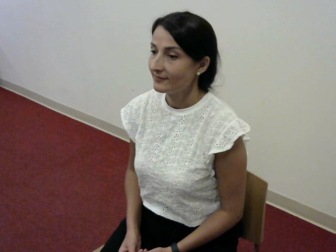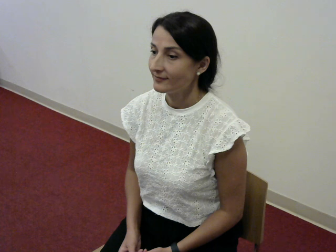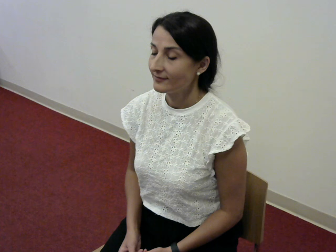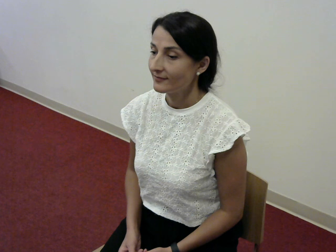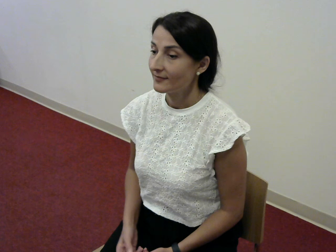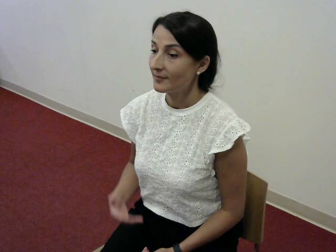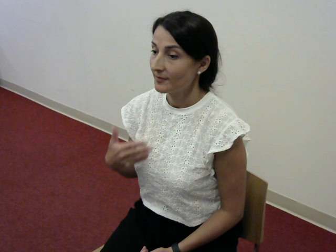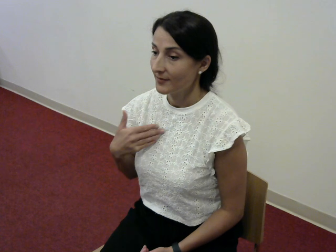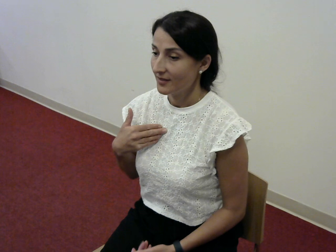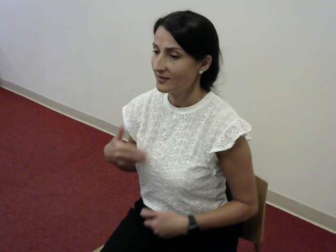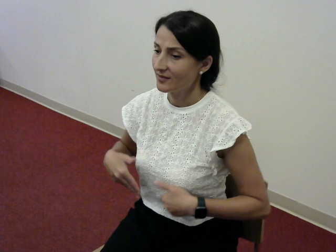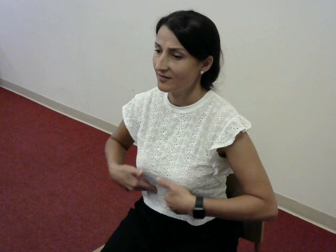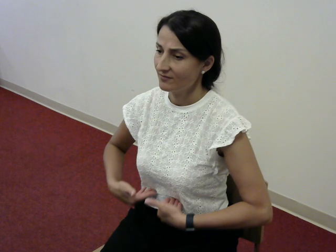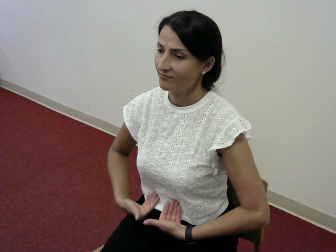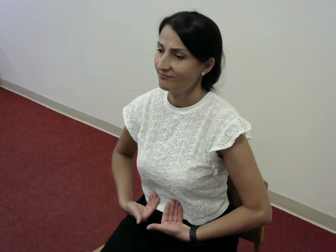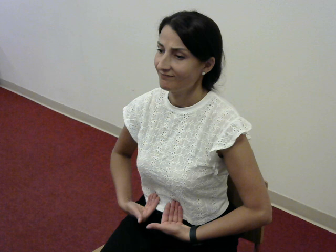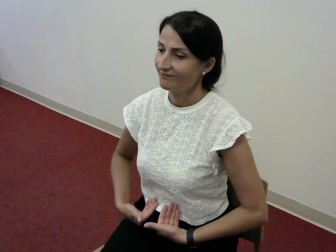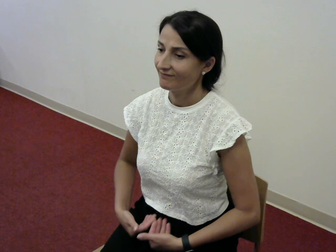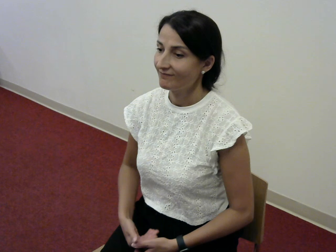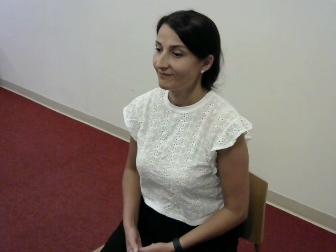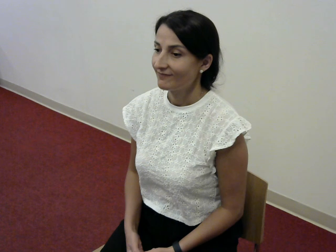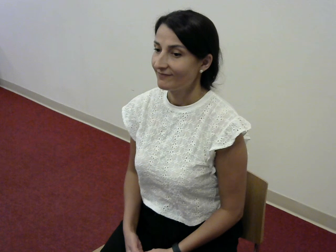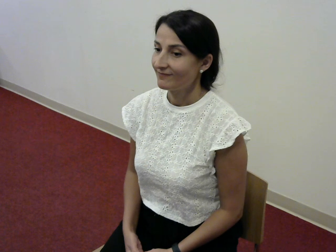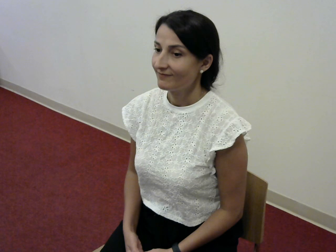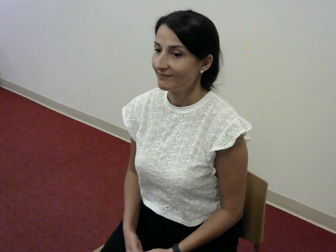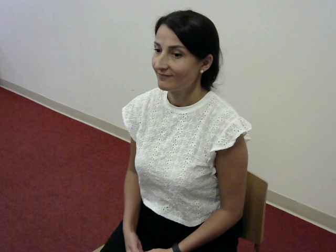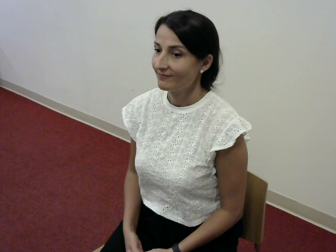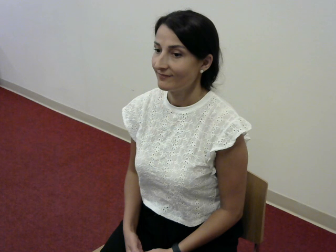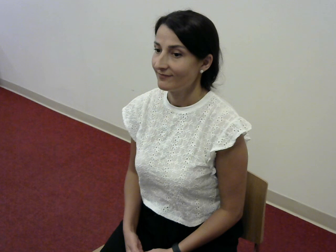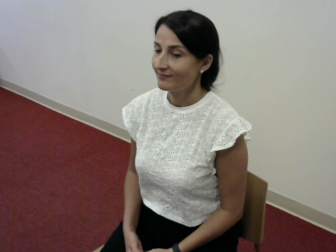Mən acam